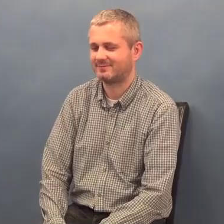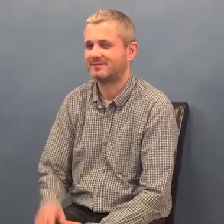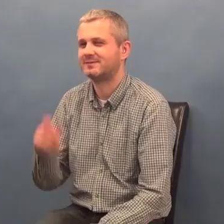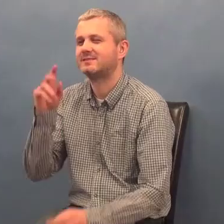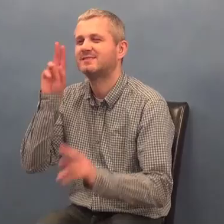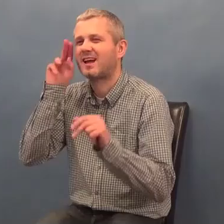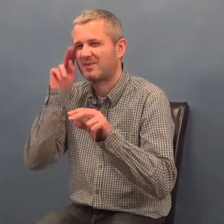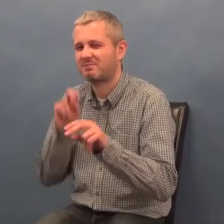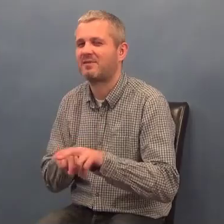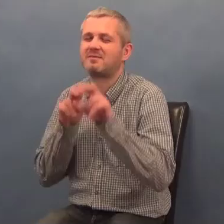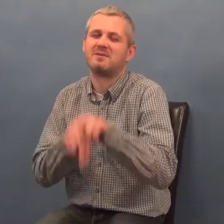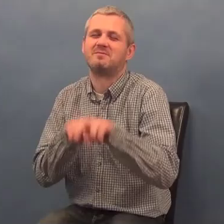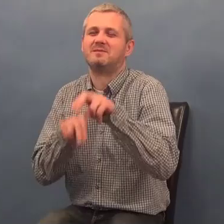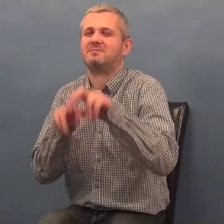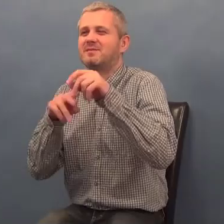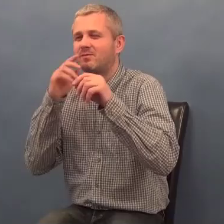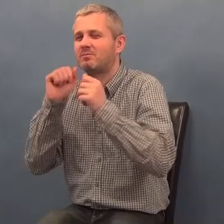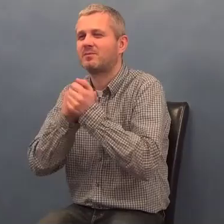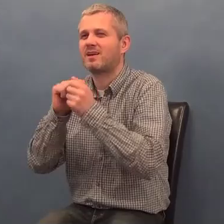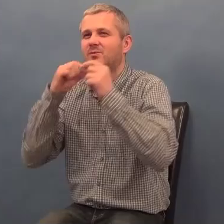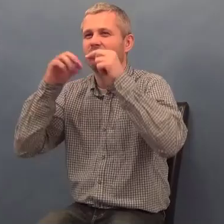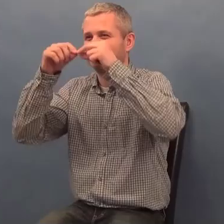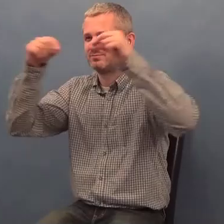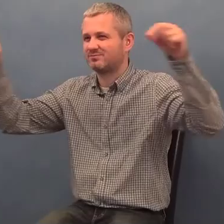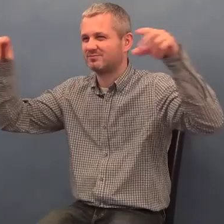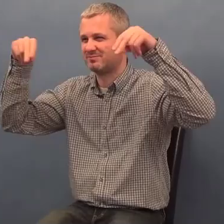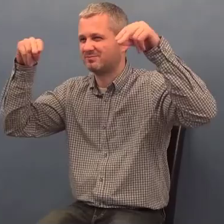Zając sobie skacze, a przed nim pranie wisi na sznurku.